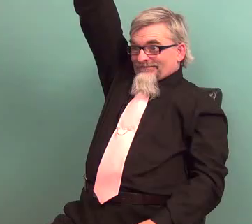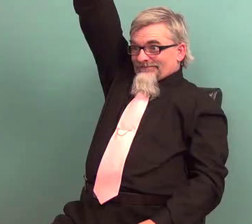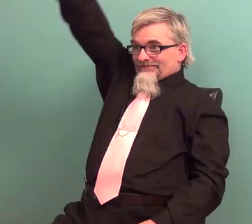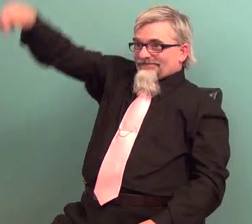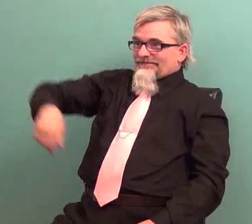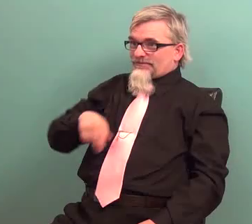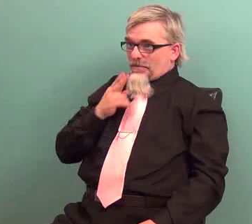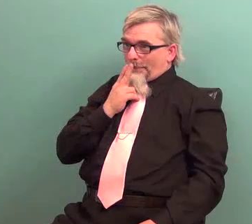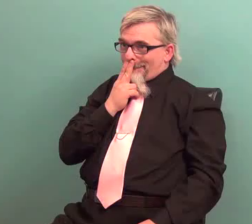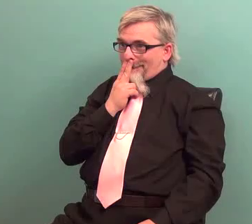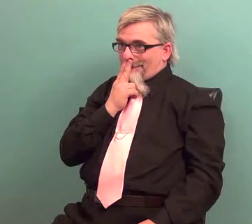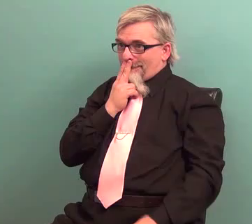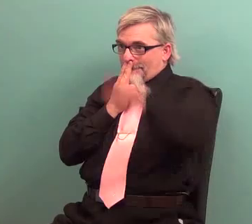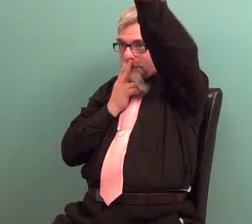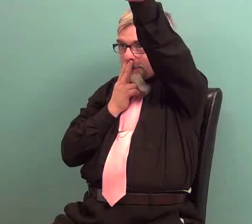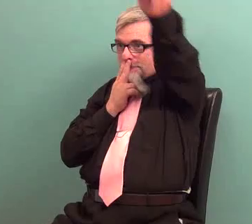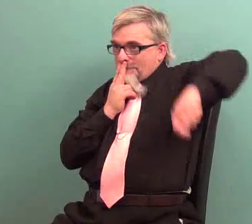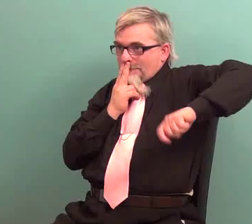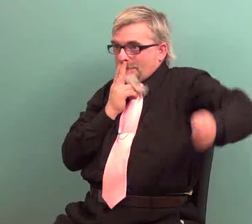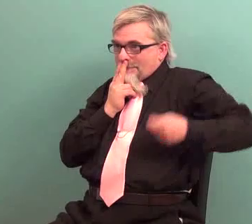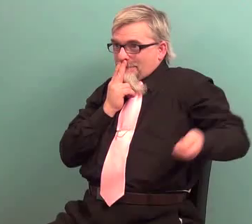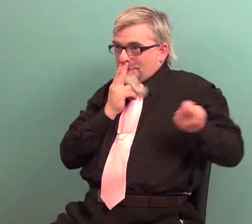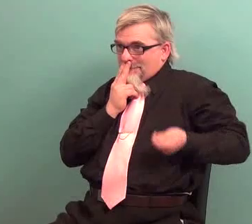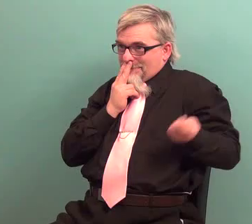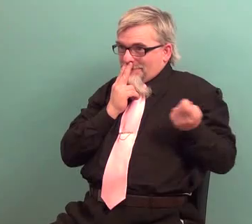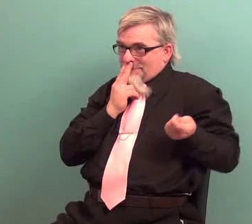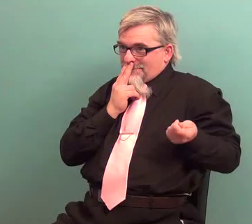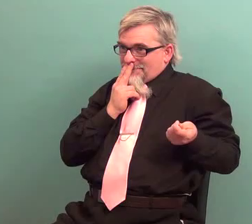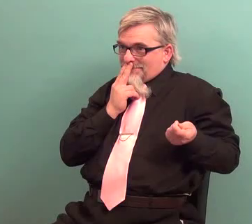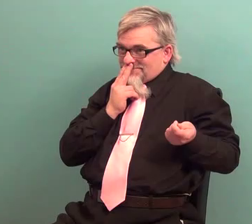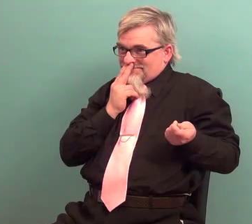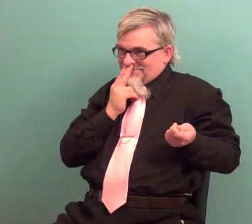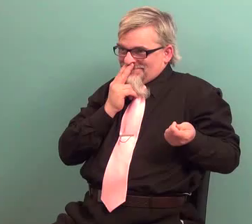Charlie Chaplin.